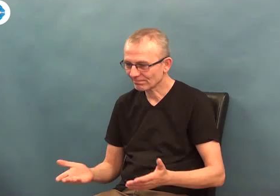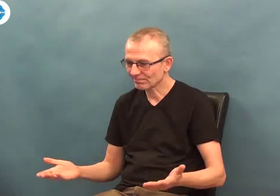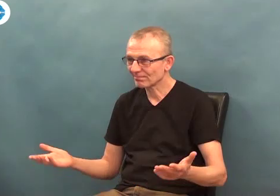Dziewiątego...